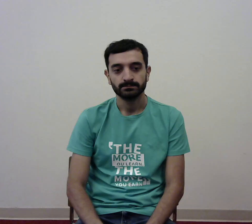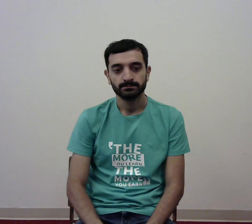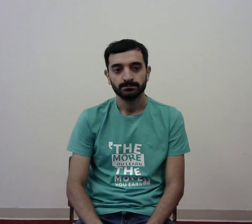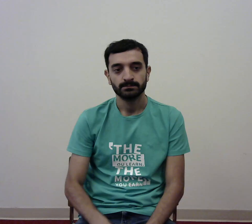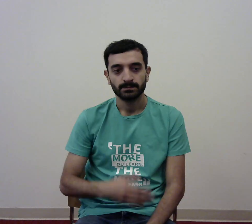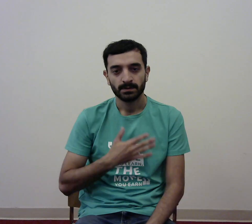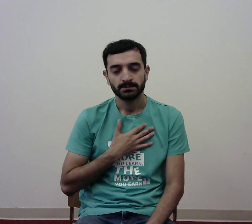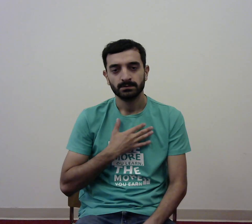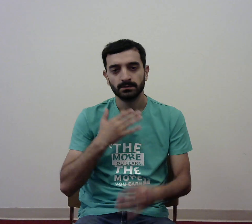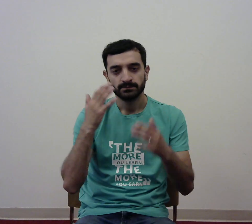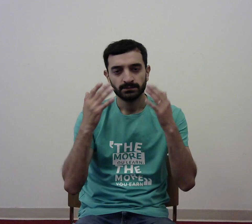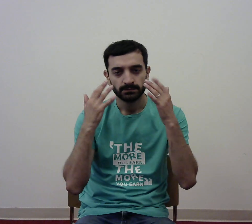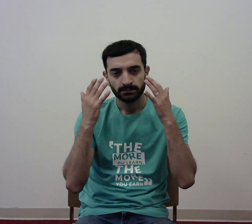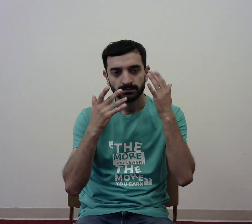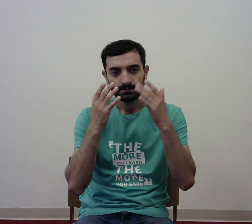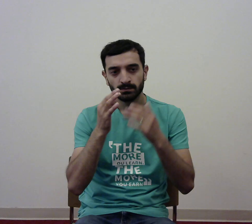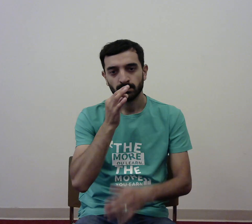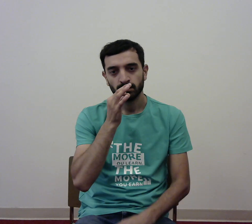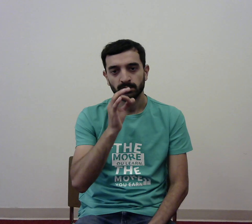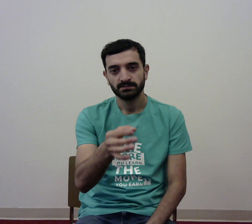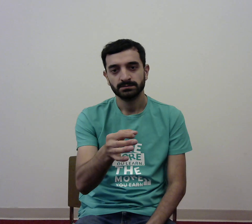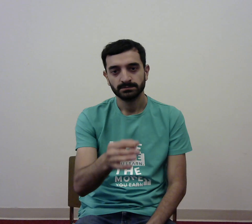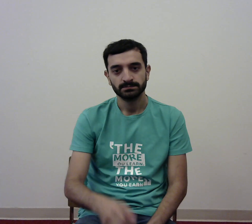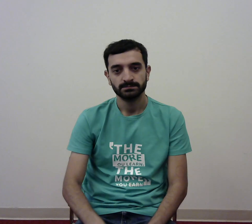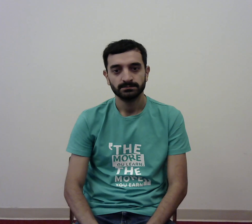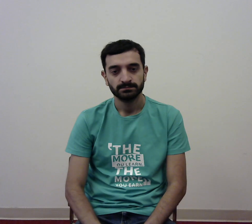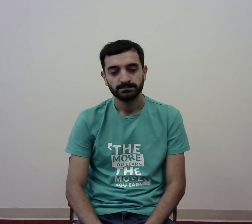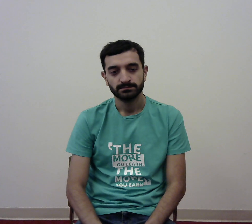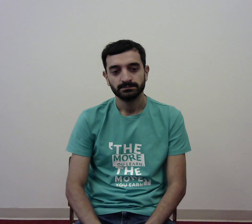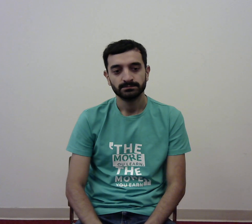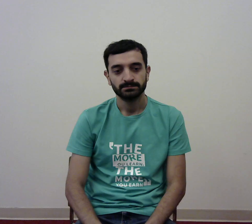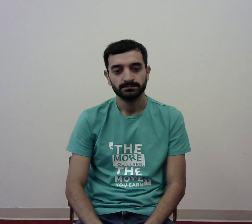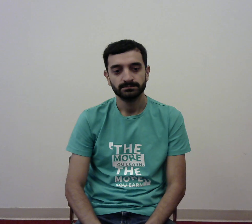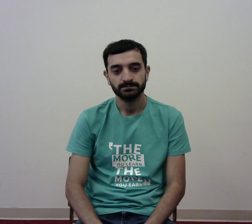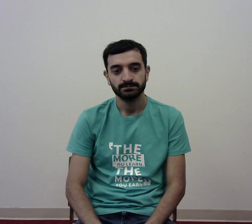Mən fikirləşim, deyərəm